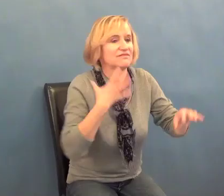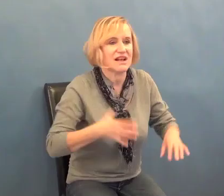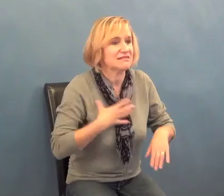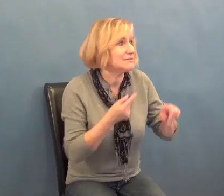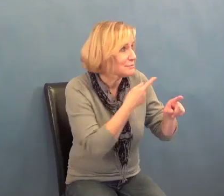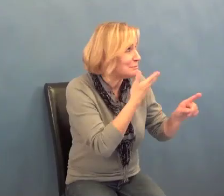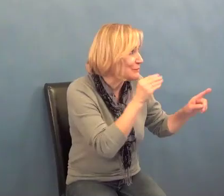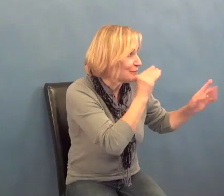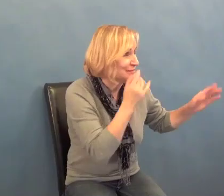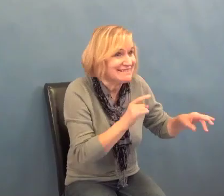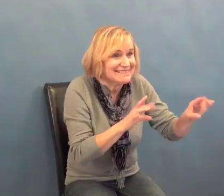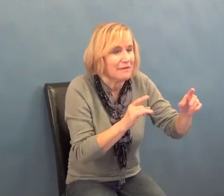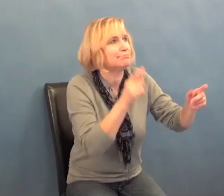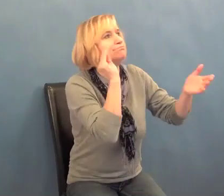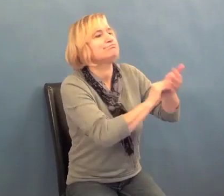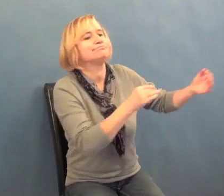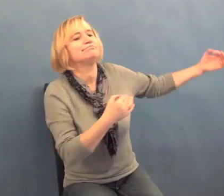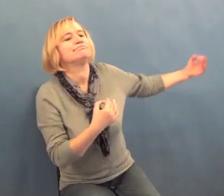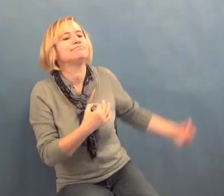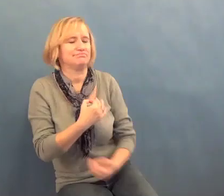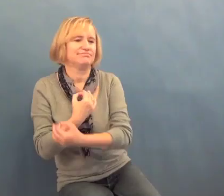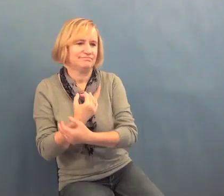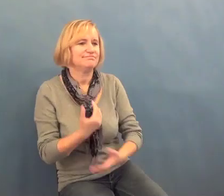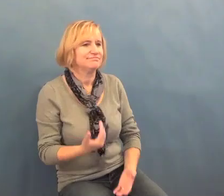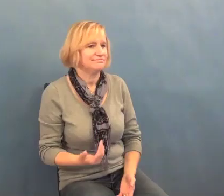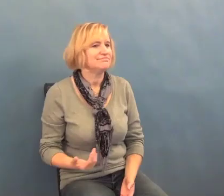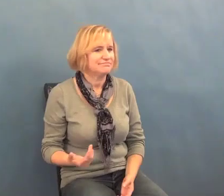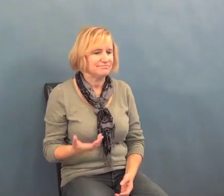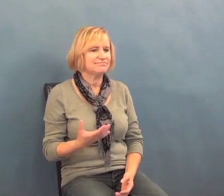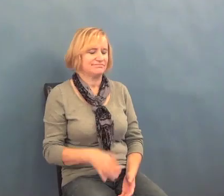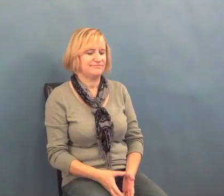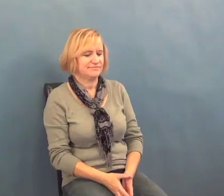Nie warto biegać, jeśli słabo widać czy samochód jedzie czy nie, bo potem nagle może kogoś przejechać.